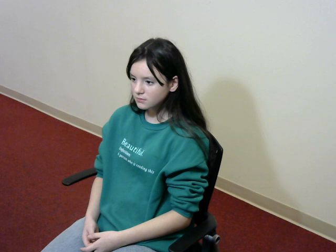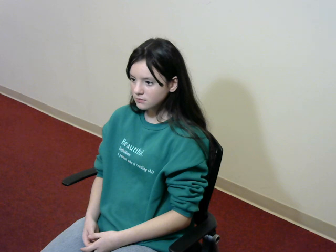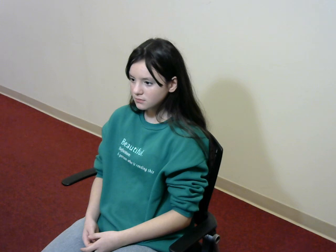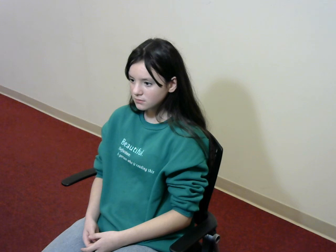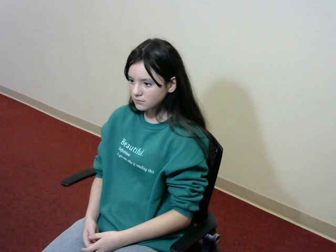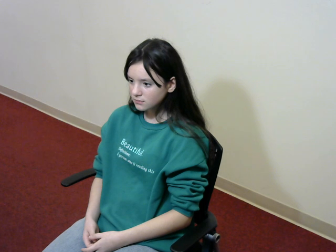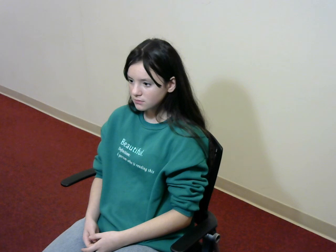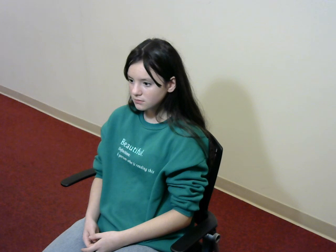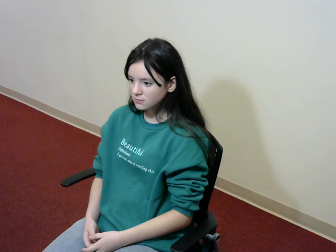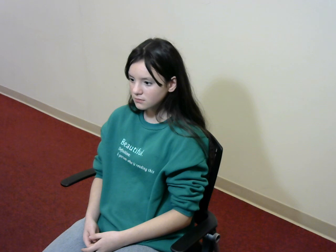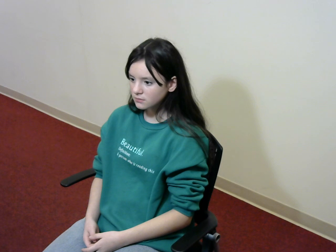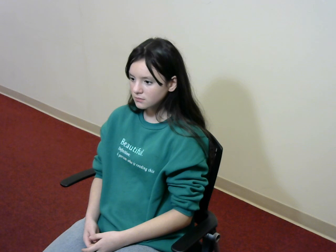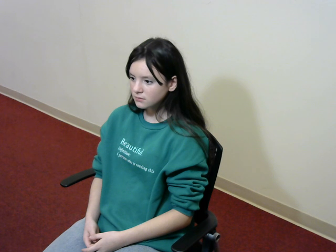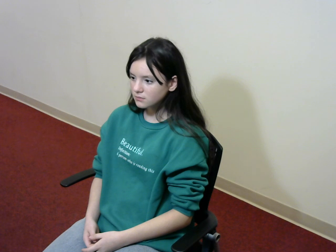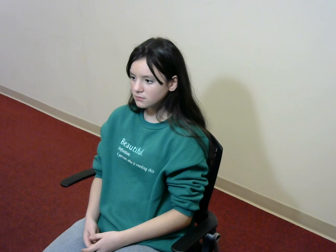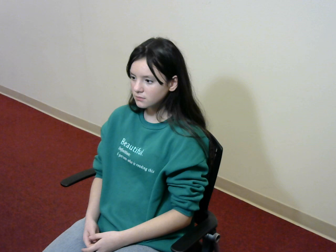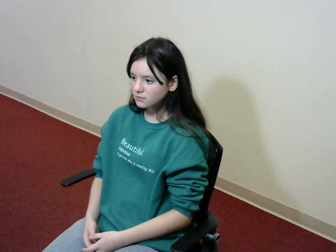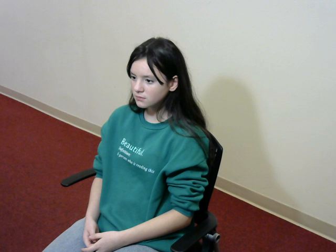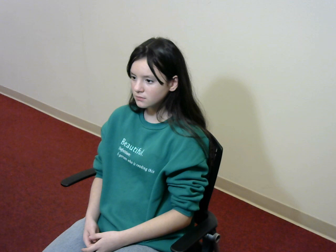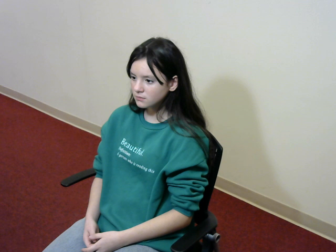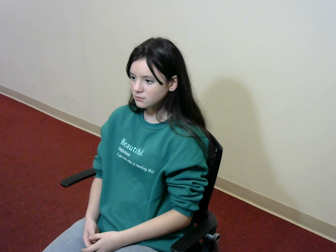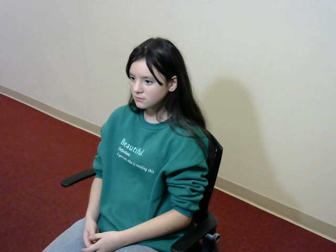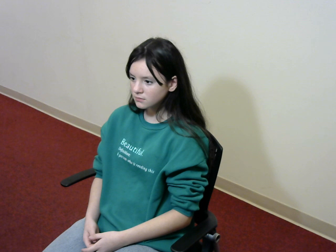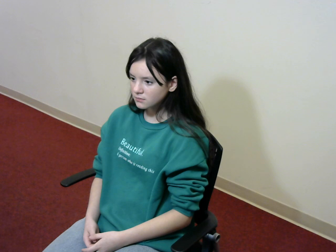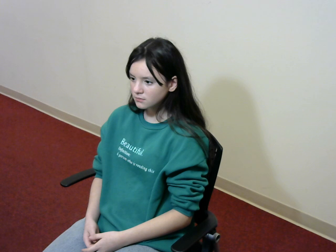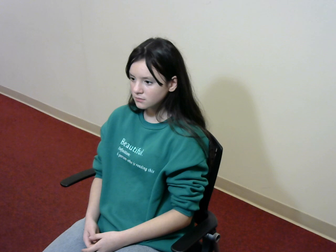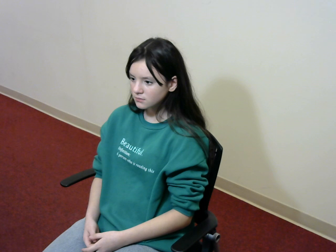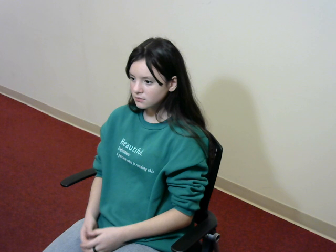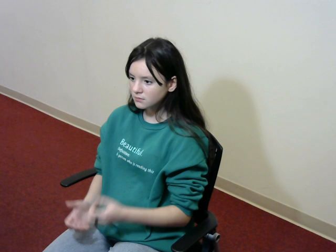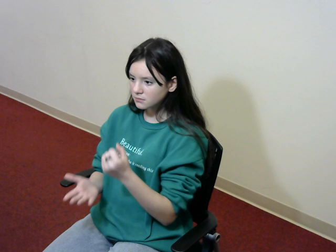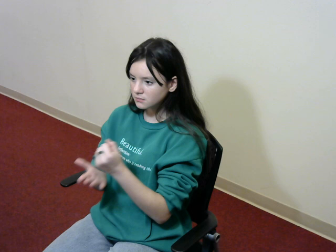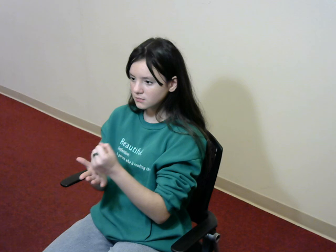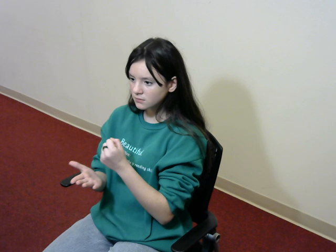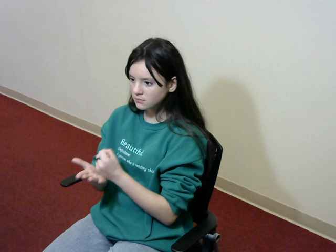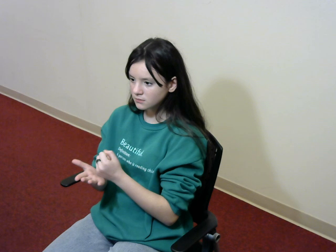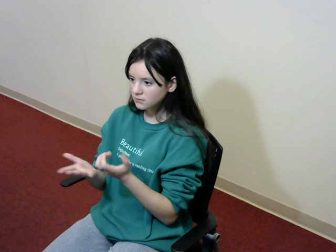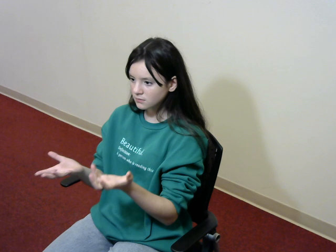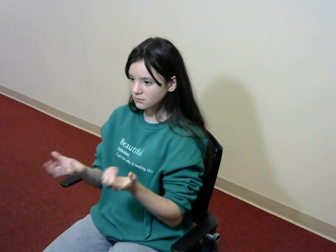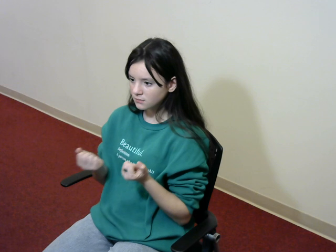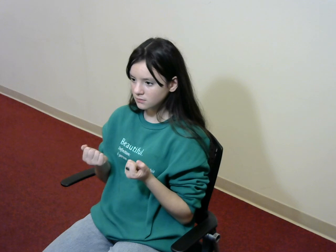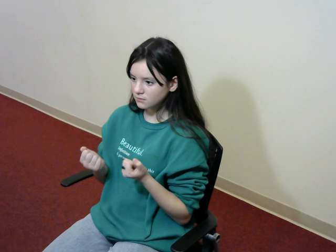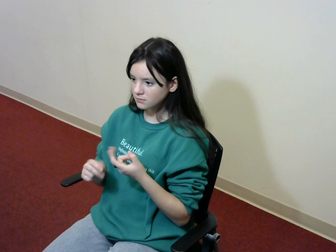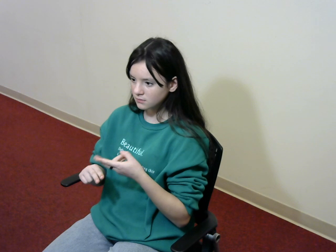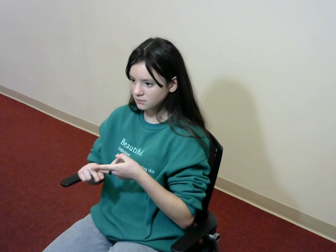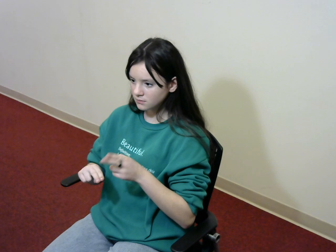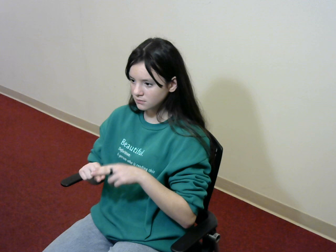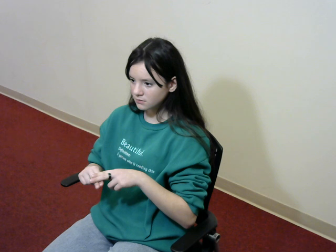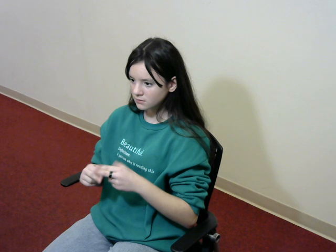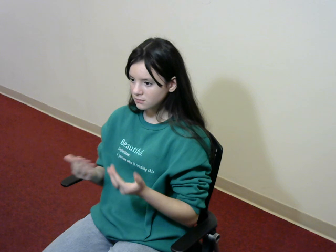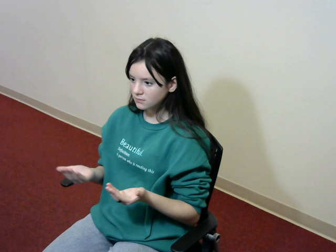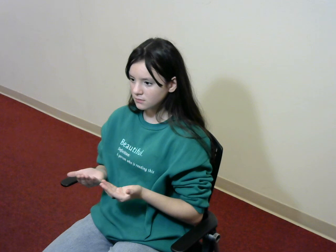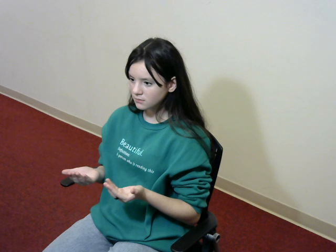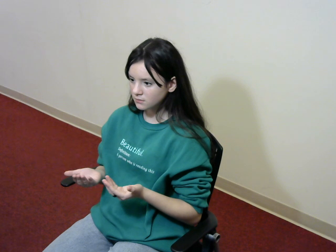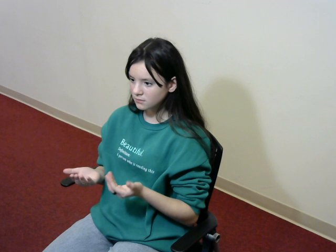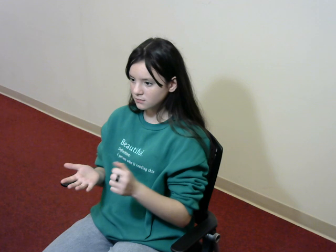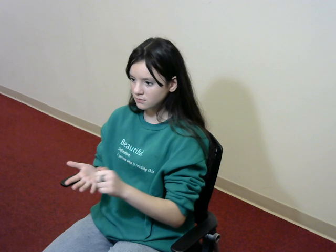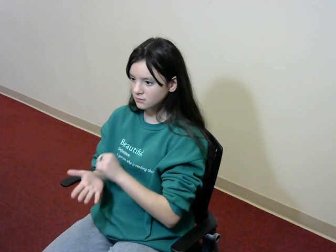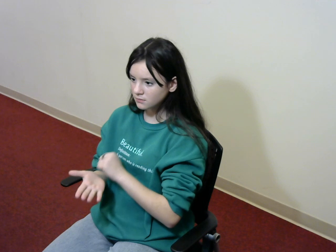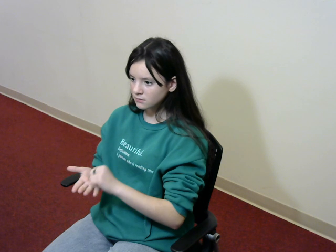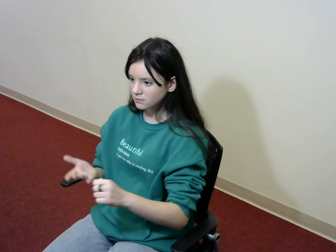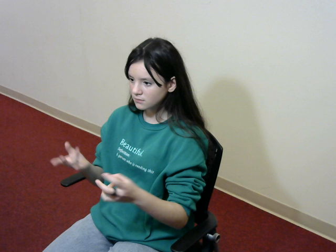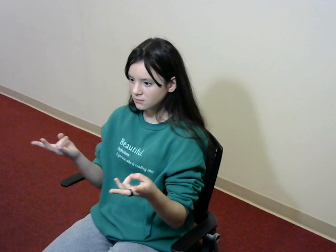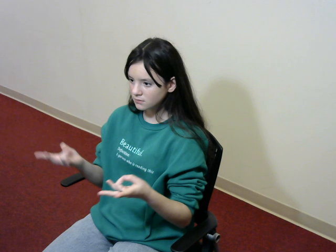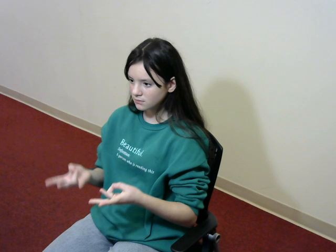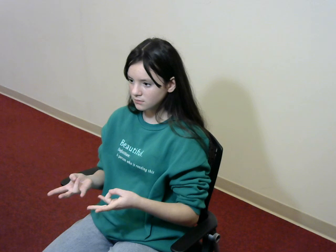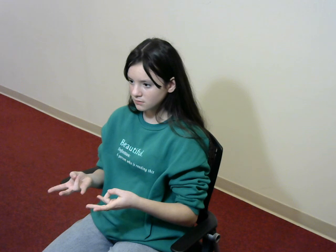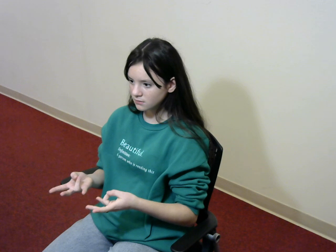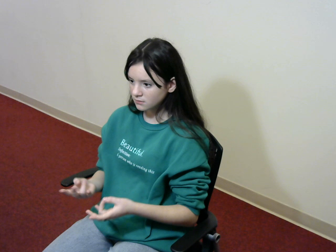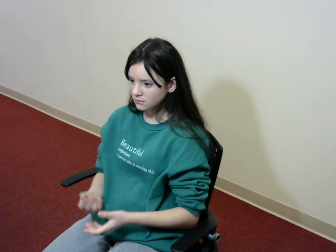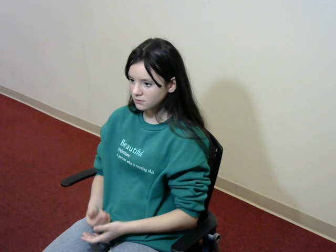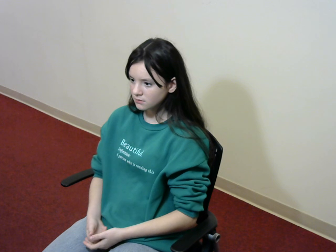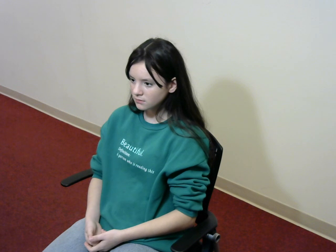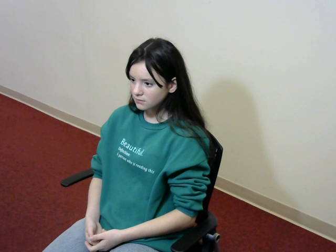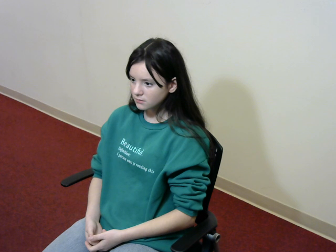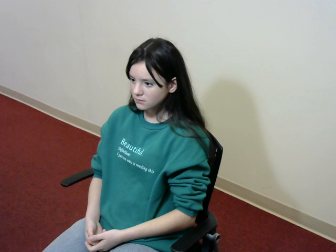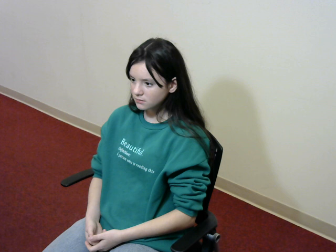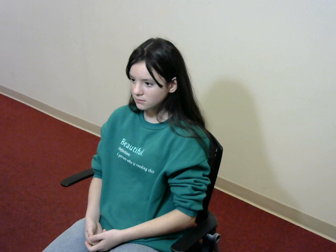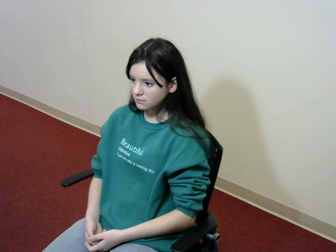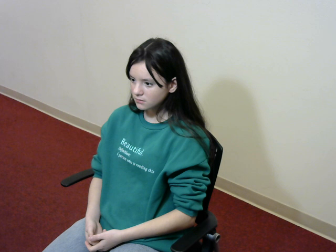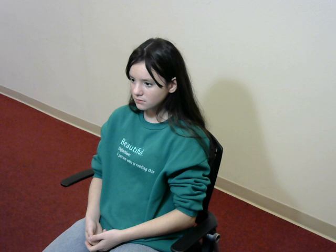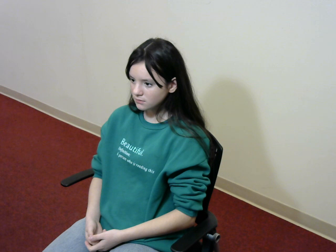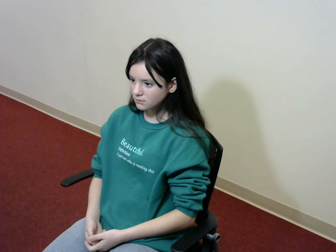Viza almaq üçün hansı sənədlər lazımdır?